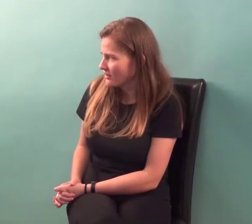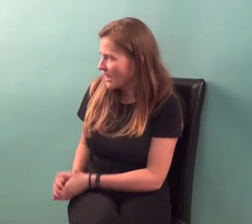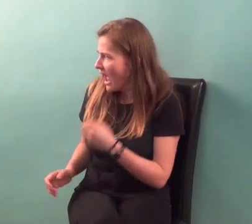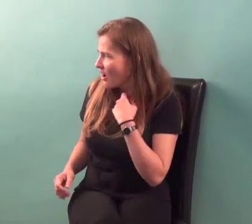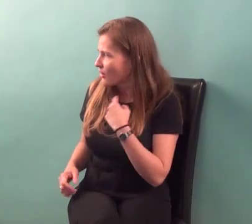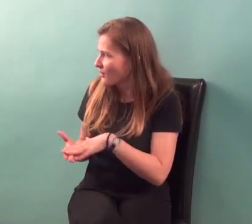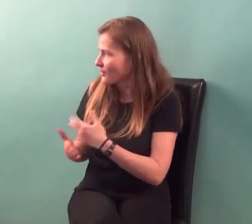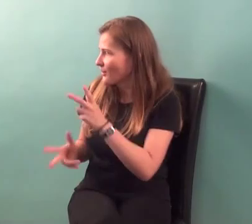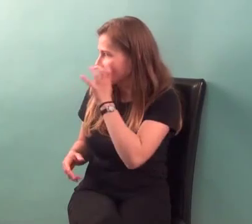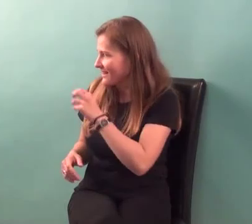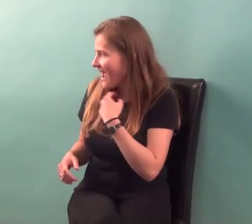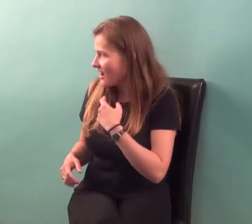Jak na przykład ktoś pije alkohol?